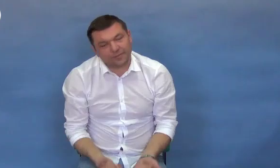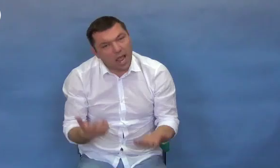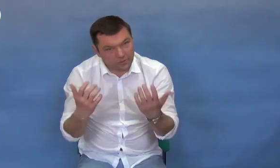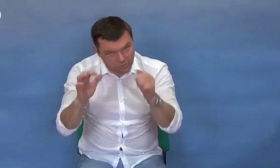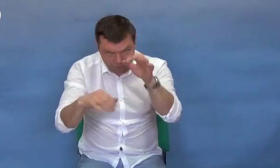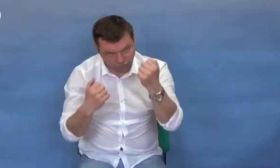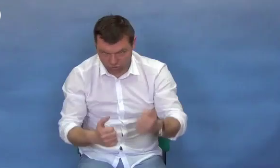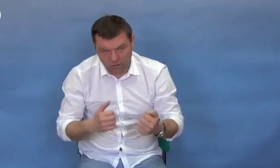Nie jest łatwo się wspiąć, ciężko.